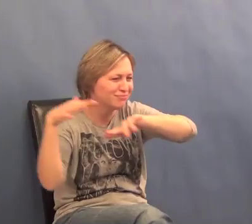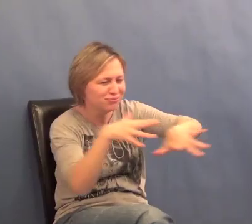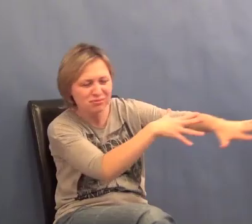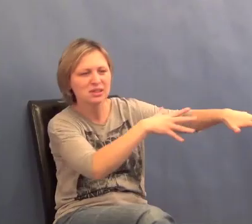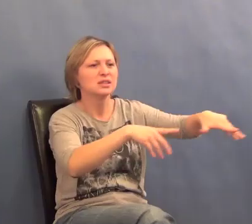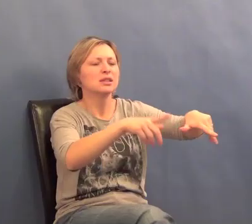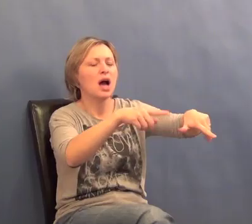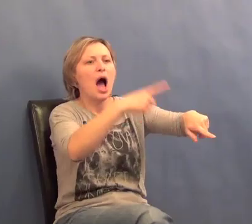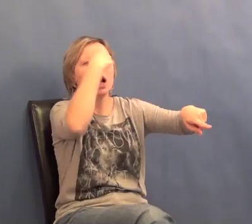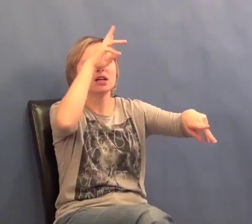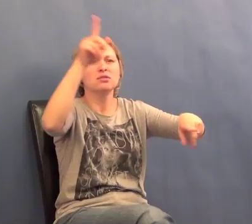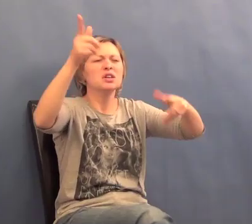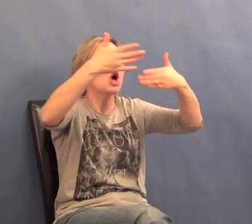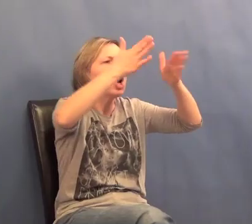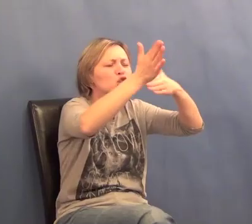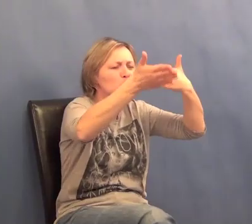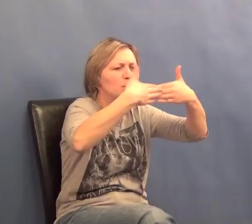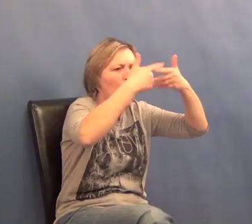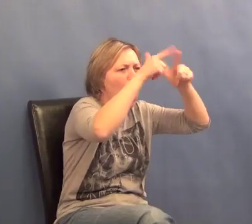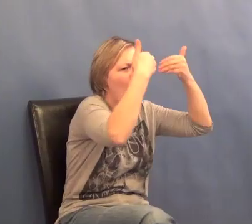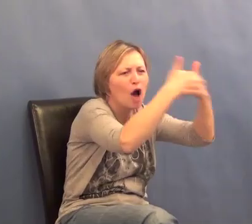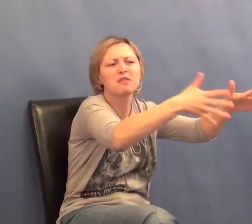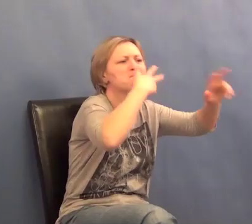Przypominają sobie o drzwiach, więc otwierają je, a pomieszczenia są puste.